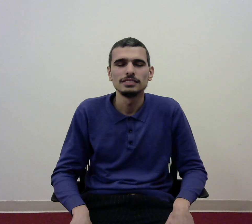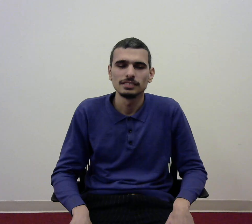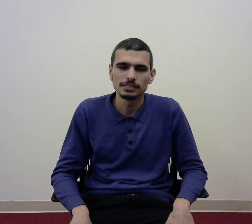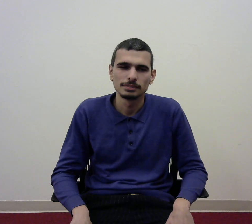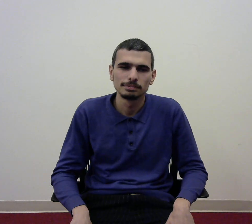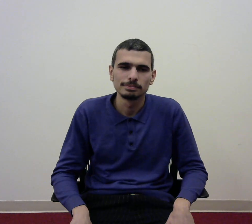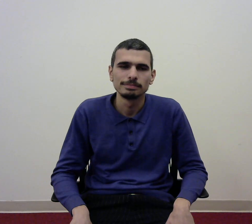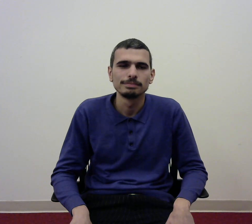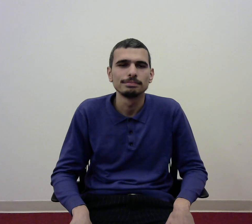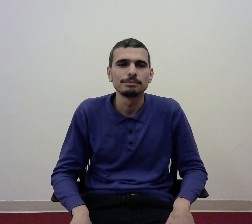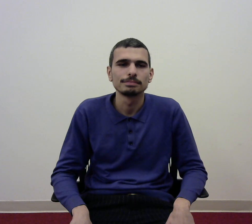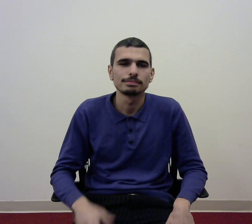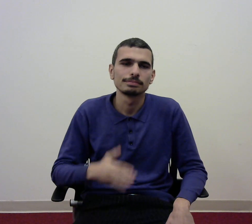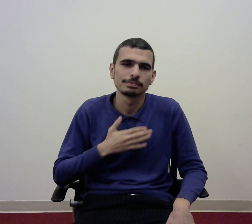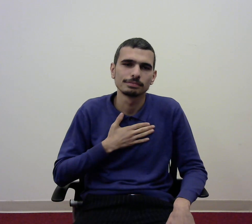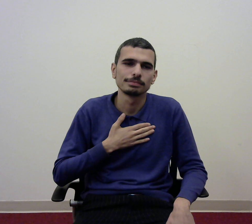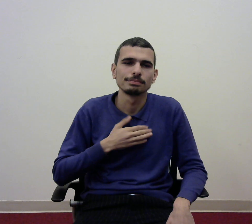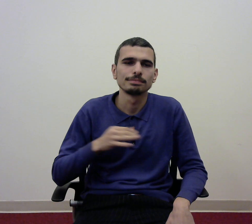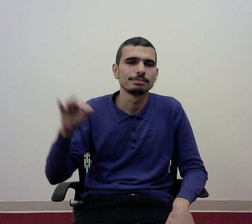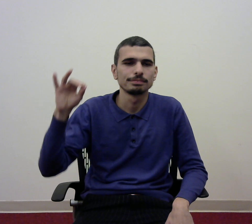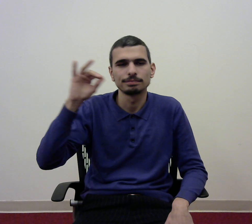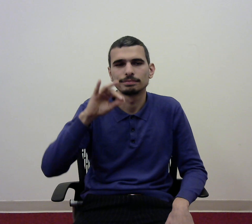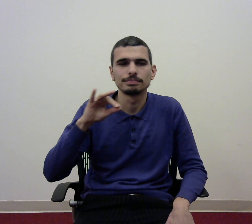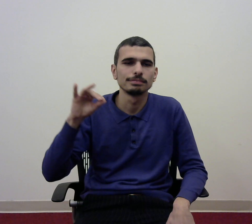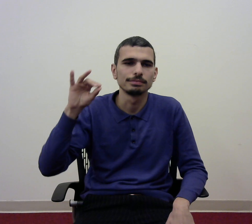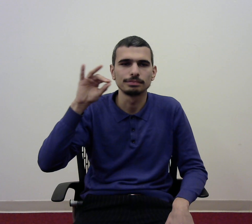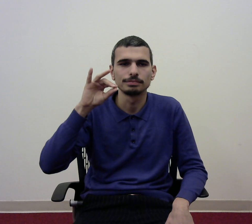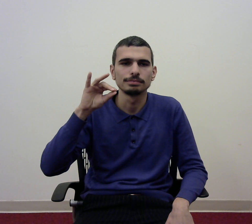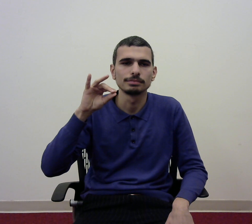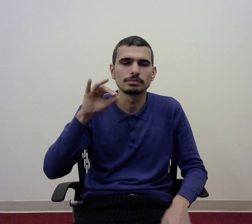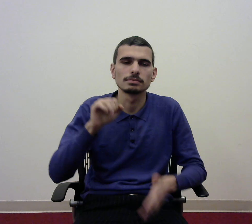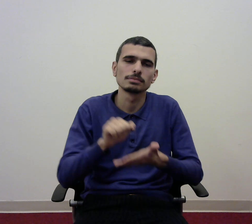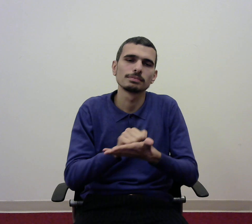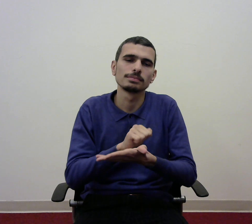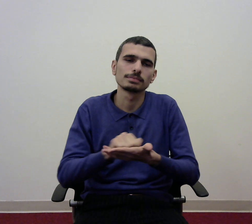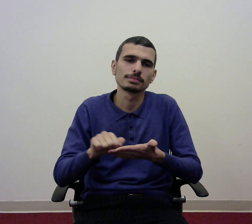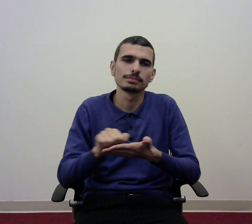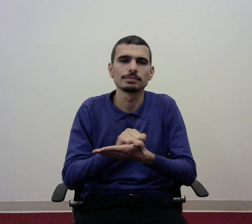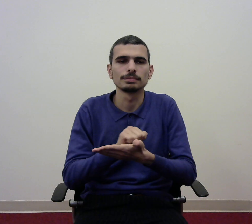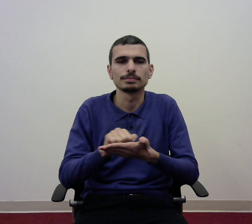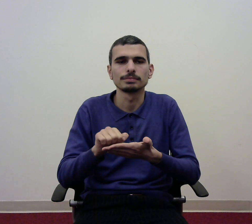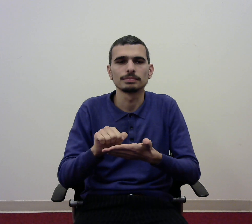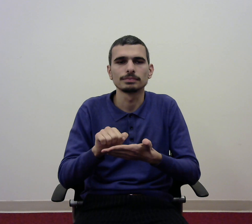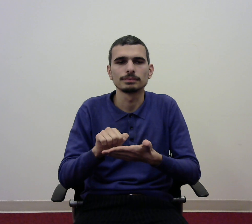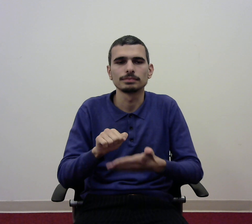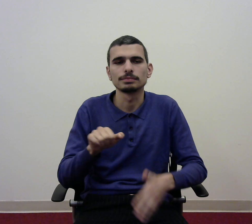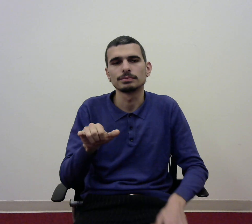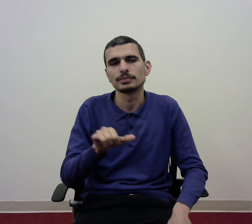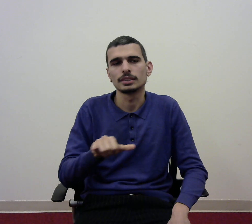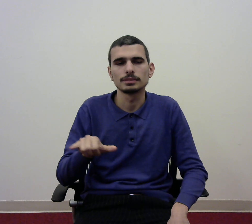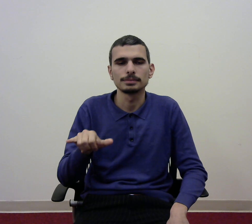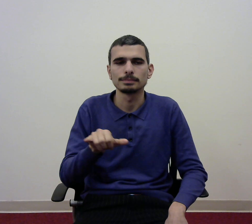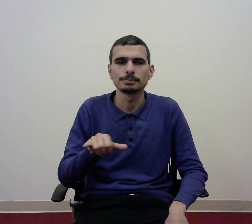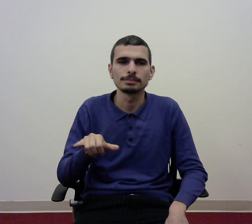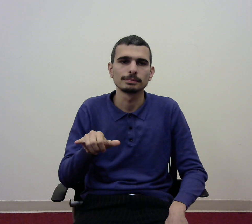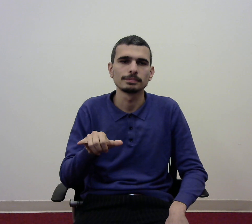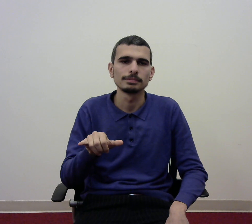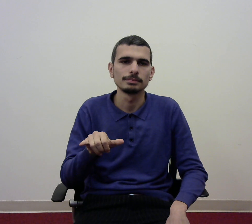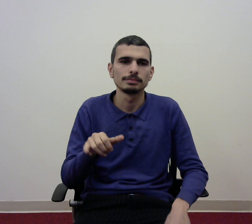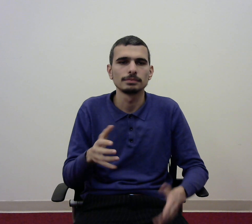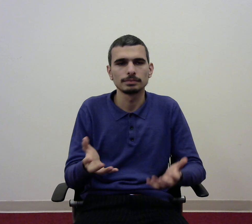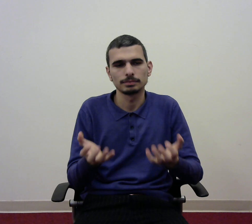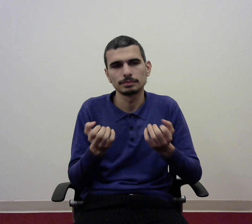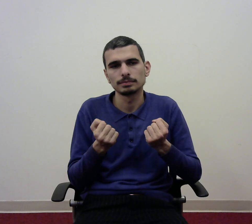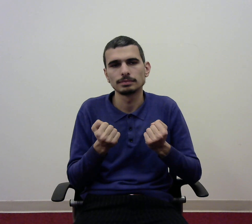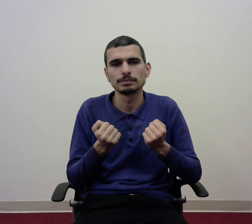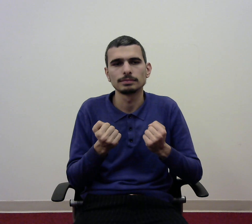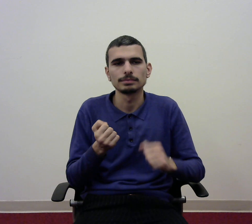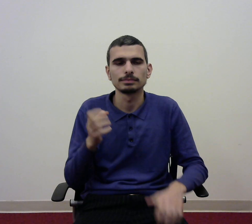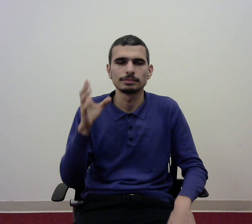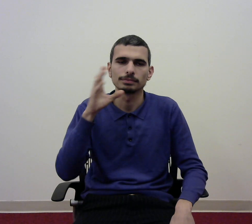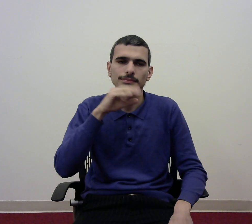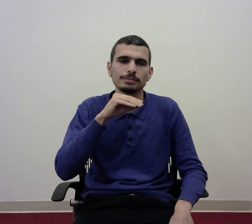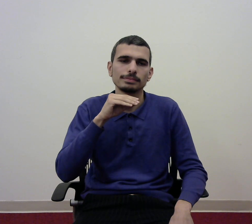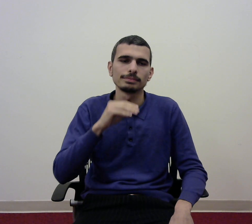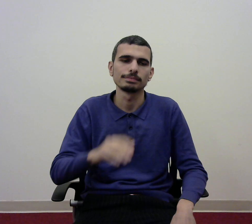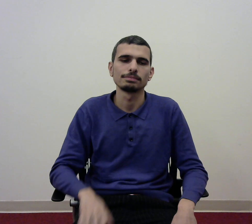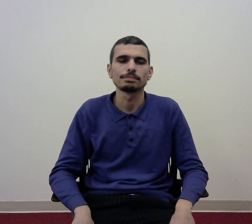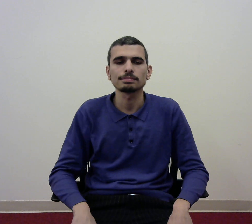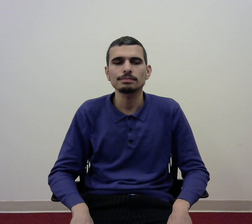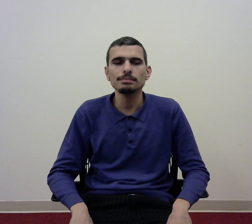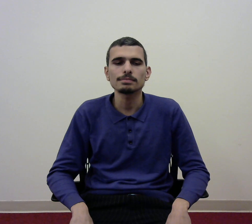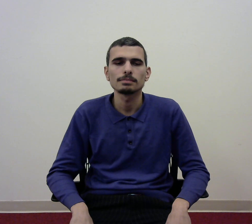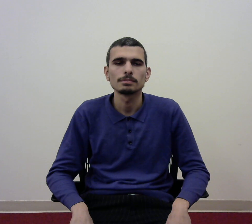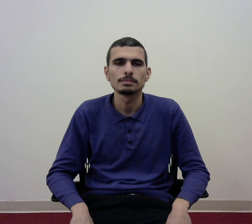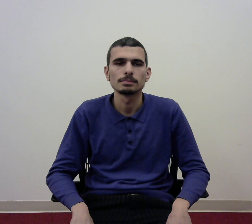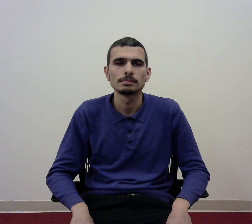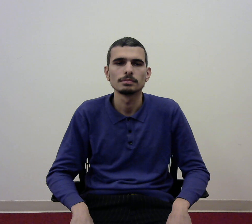Mən tarix sənədləri hardan götürə bilərəm?